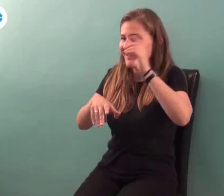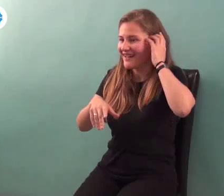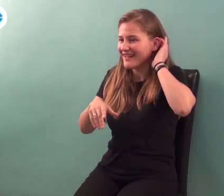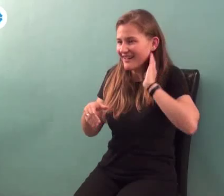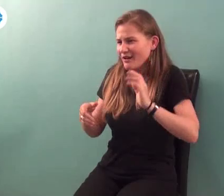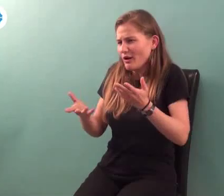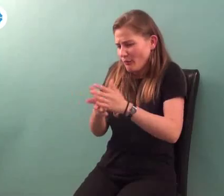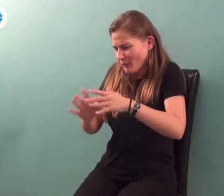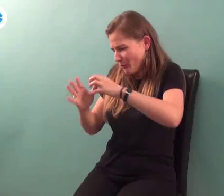Już, nie ma nic więcej do gadania.